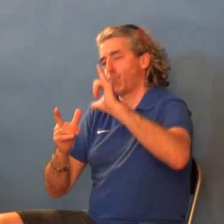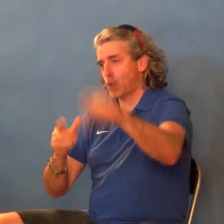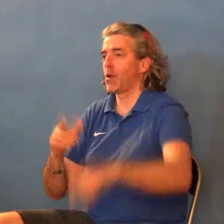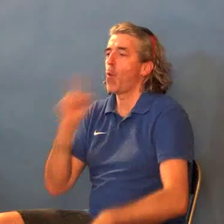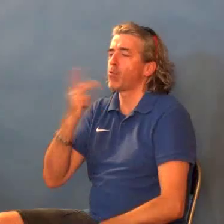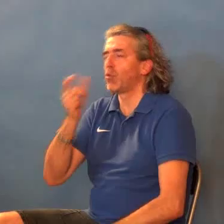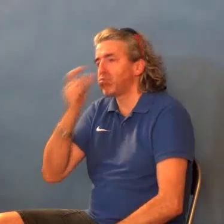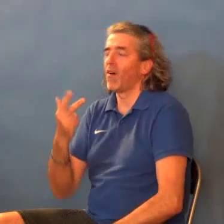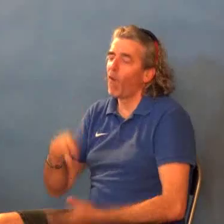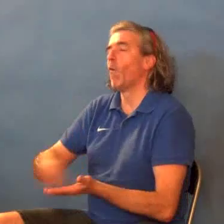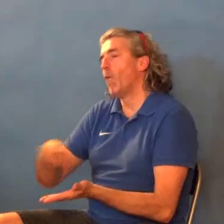Trzech łobuzów szło dalej.